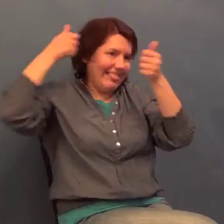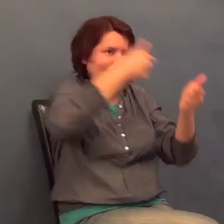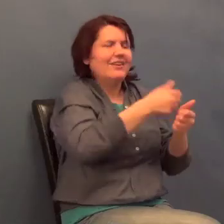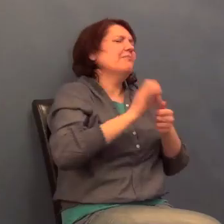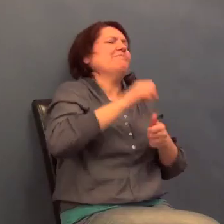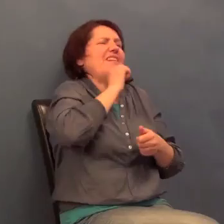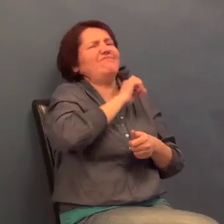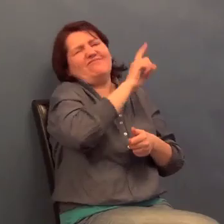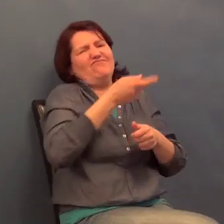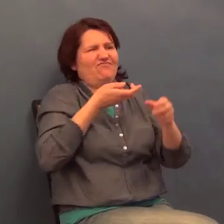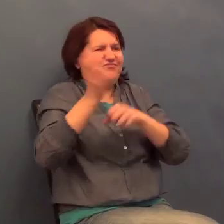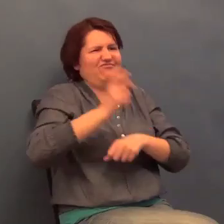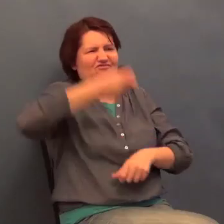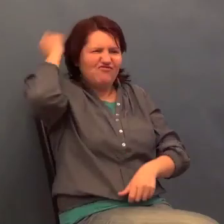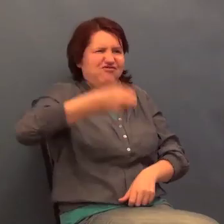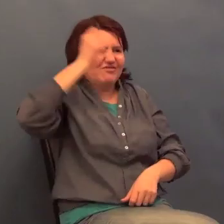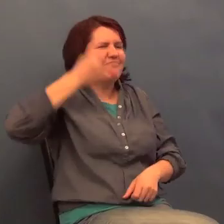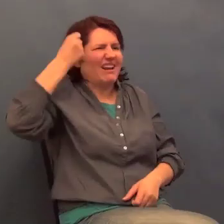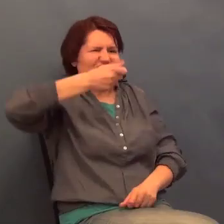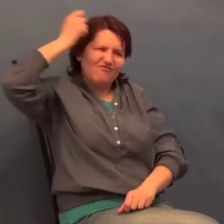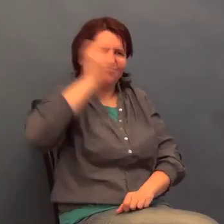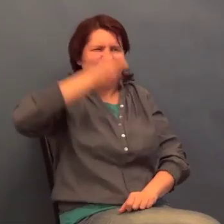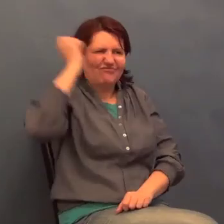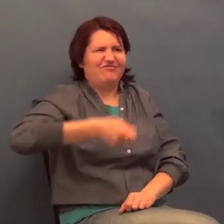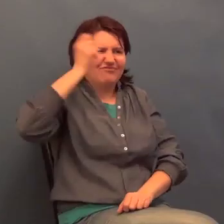W tym momencie nadchodzi babcia i wyrzuca kota, uderza go parasolem w głowę.